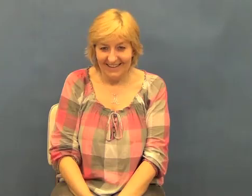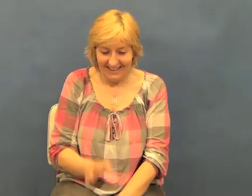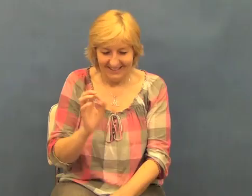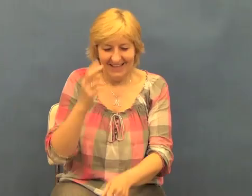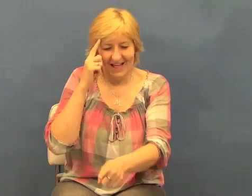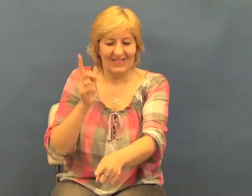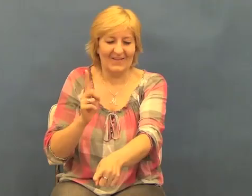Zgadza się, nie zauważyłam tego.